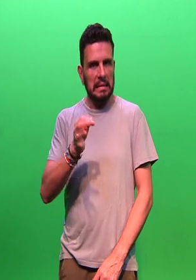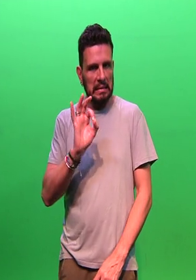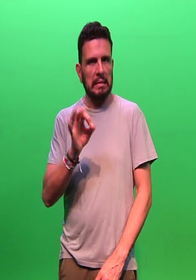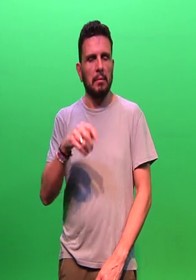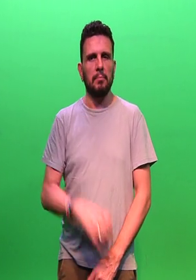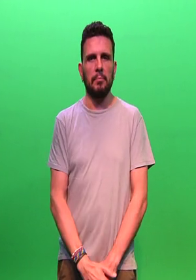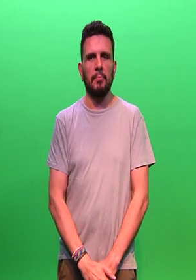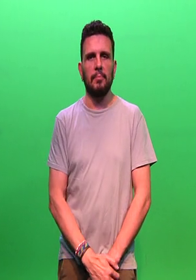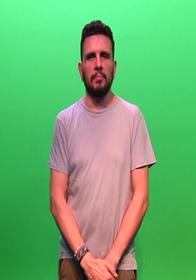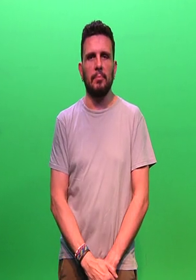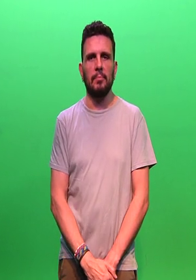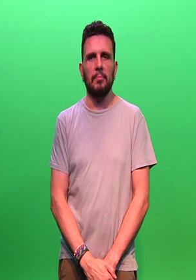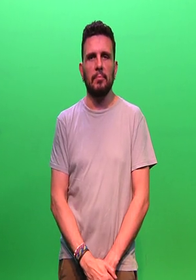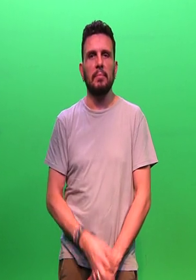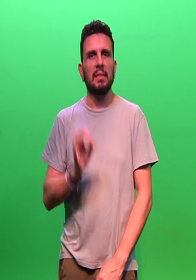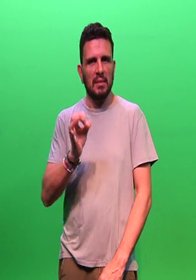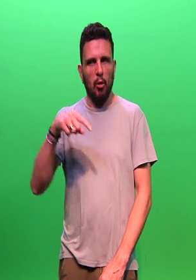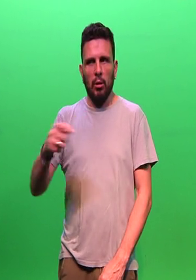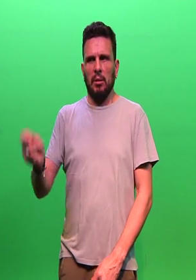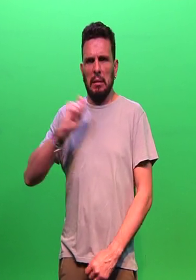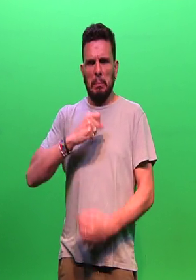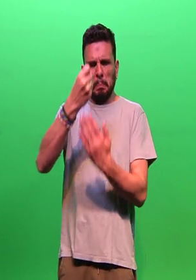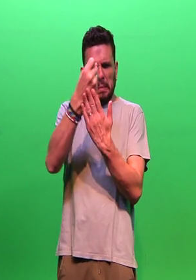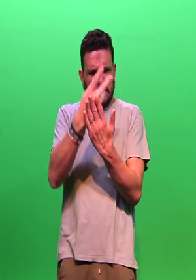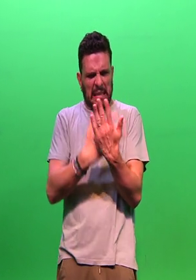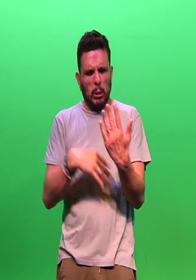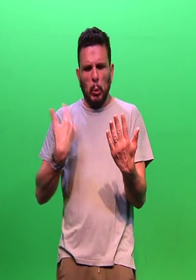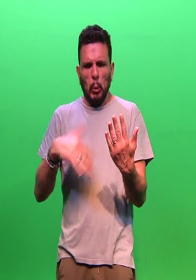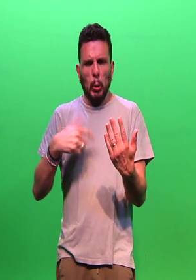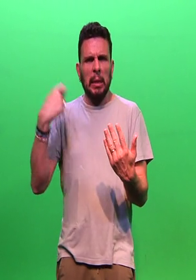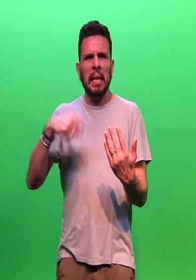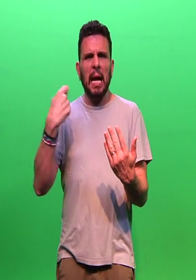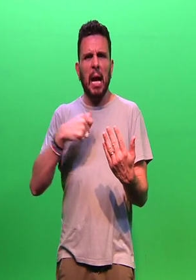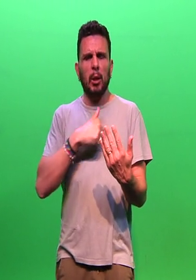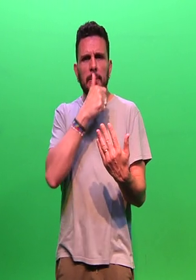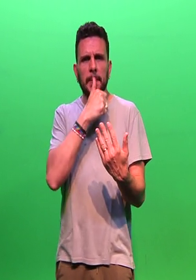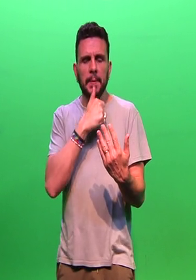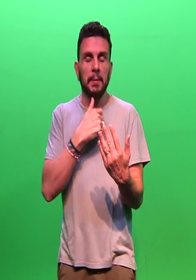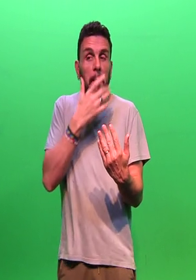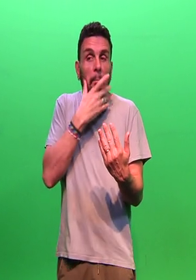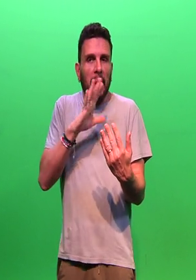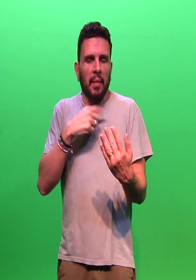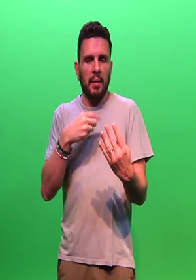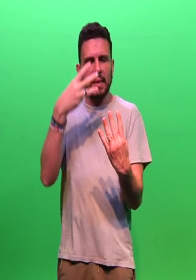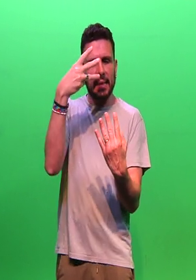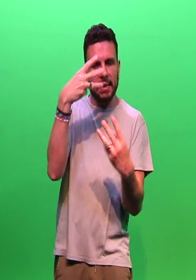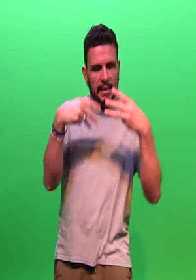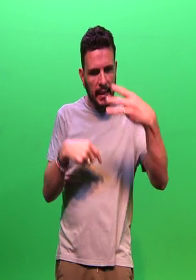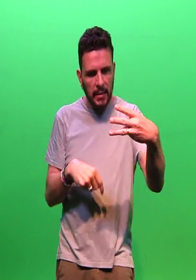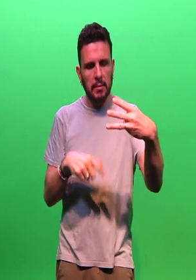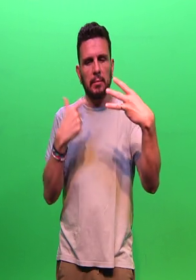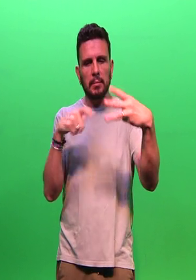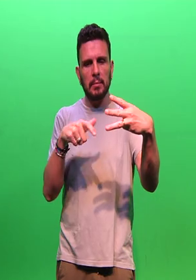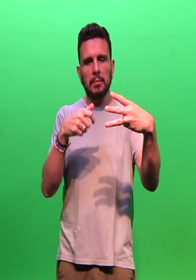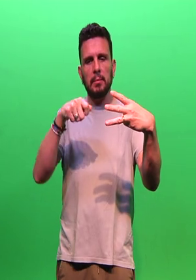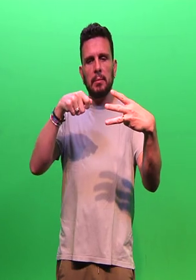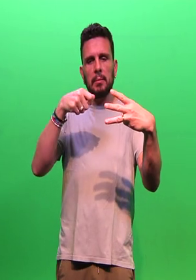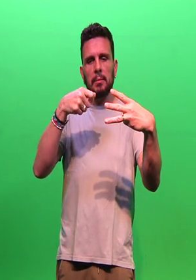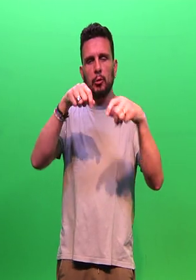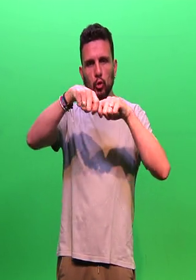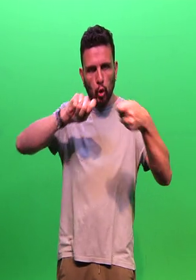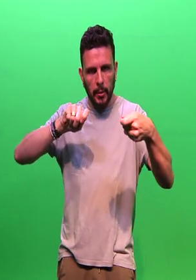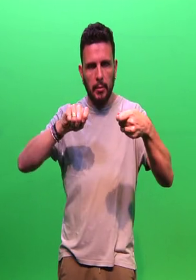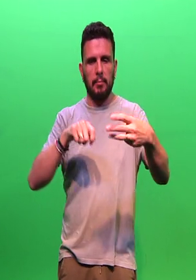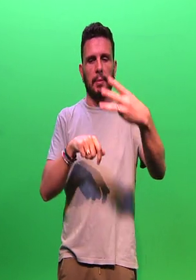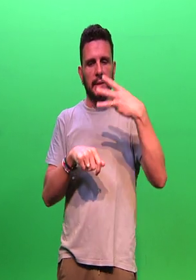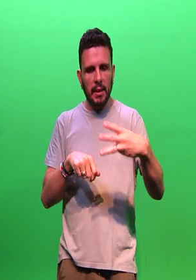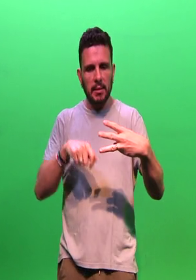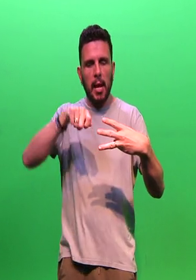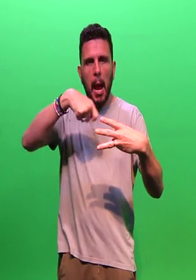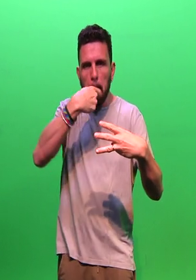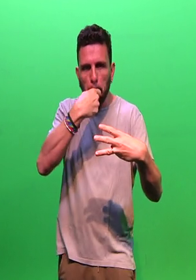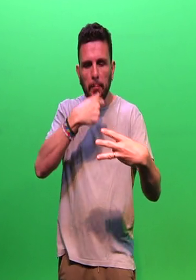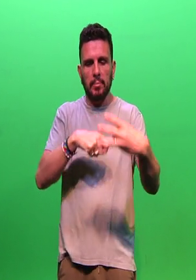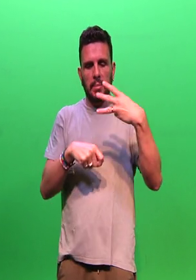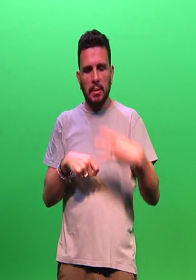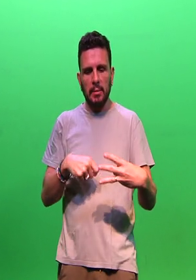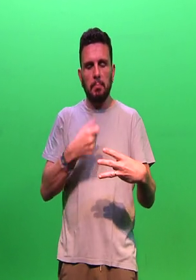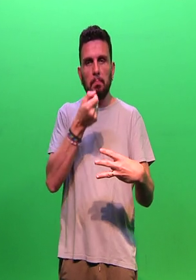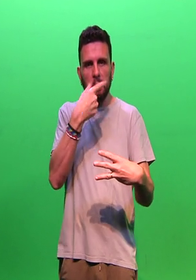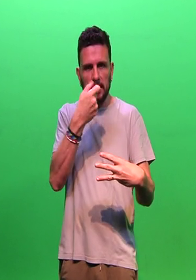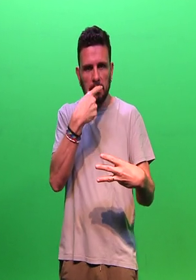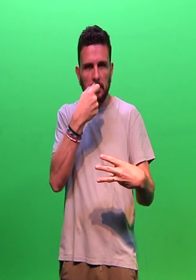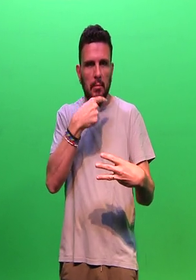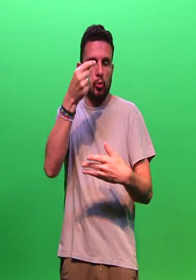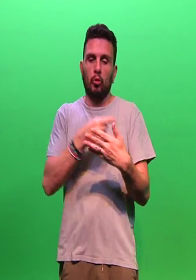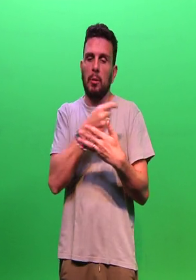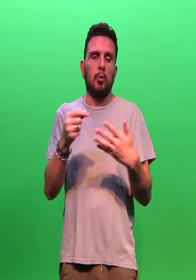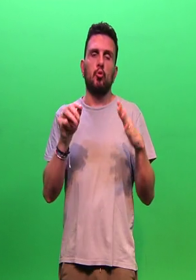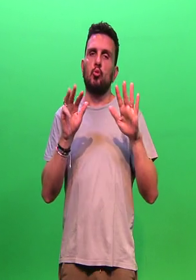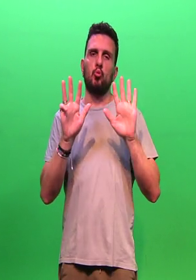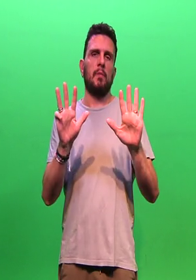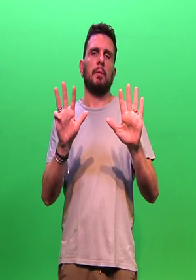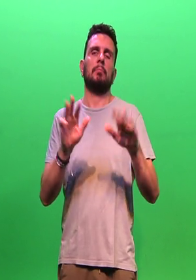Sí. Sí, avui m'han receptat medicaments molt cars, però què hi farem. Em sembla que tres són sobres, tres són xarops, i ters són pastilles, en total tinc nou medicaments.